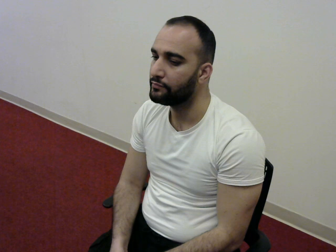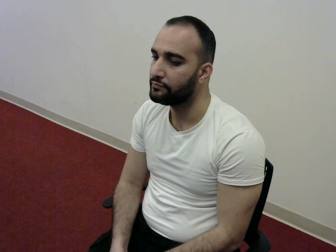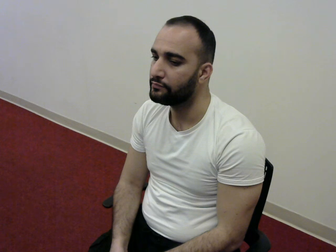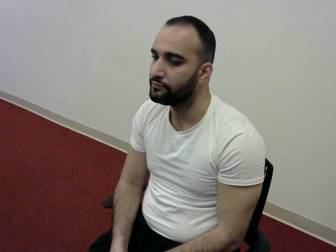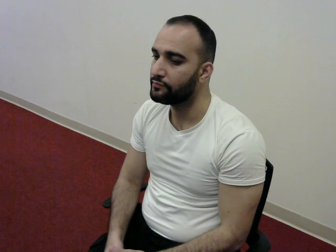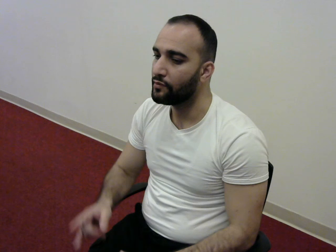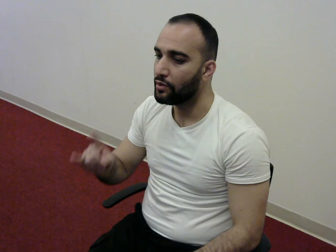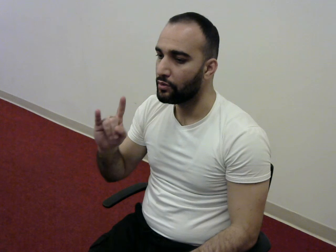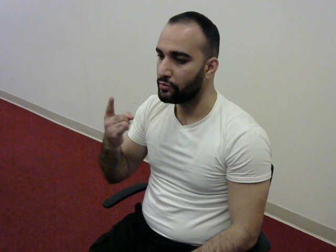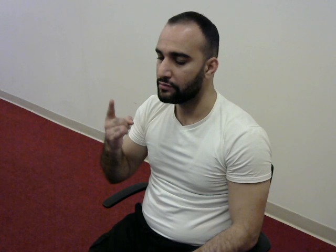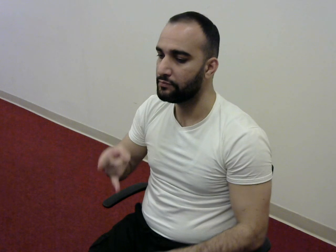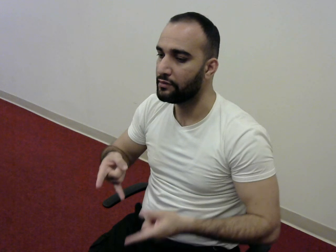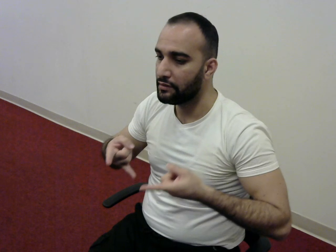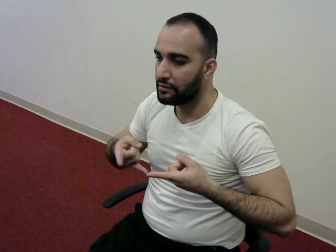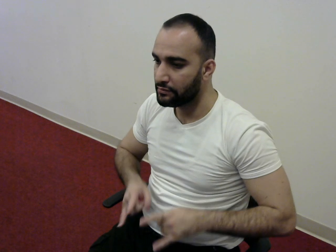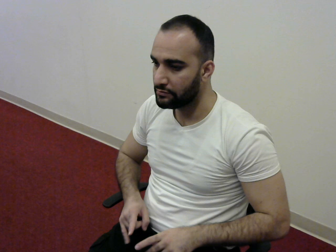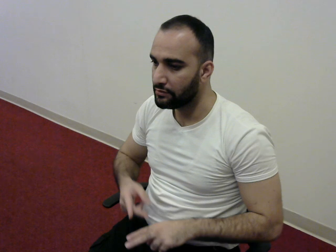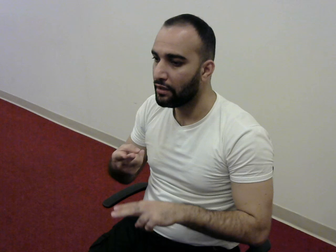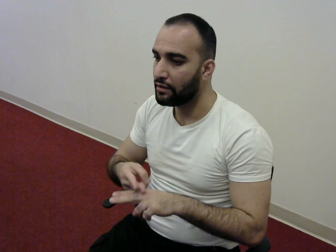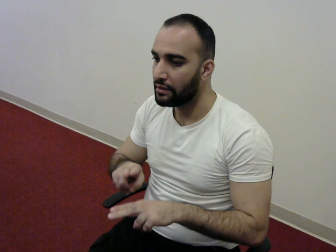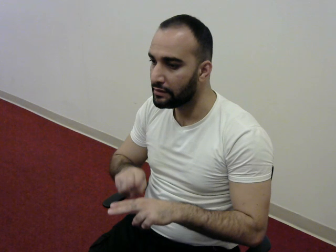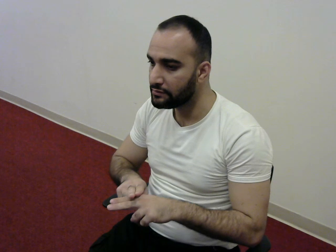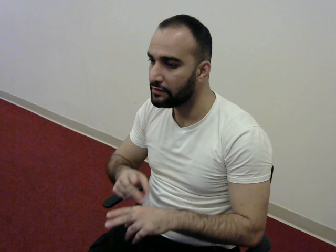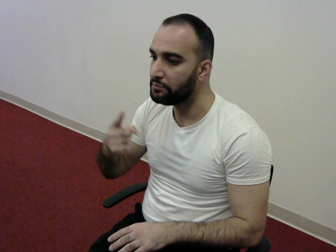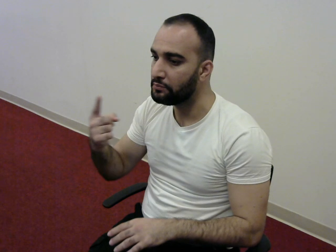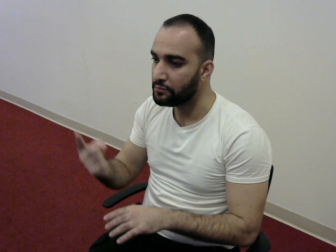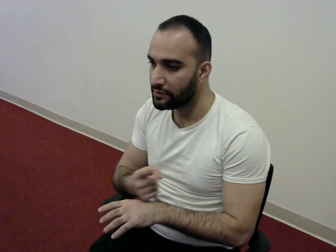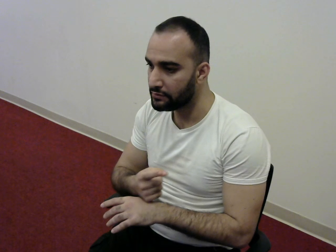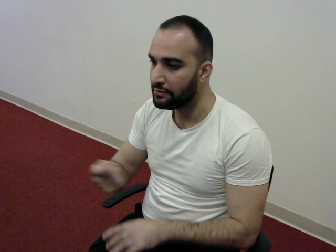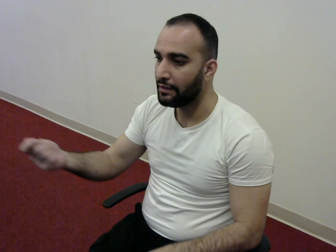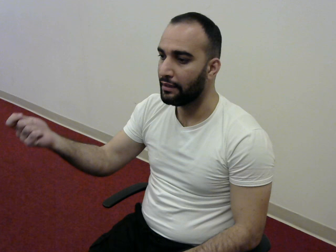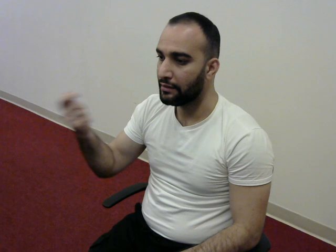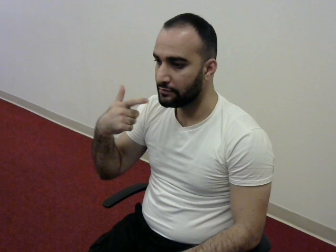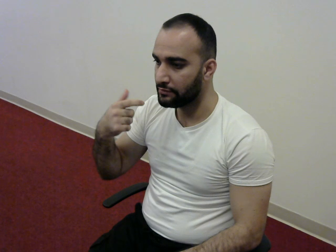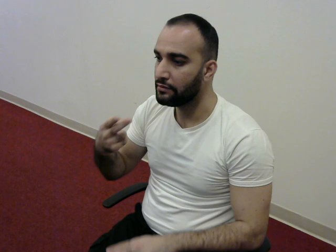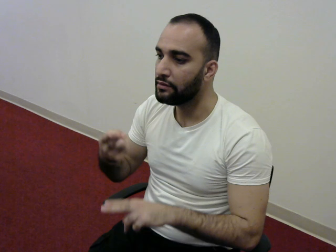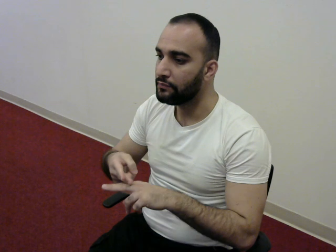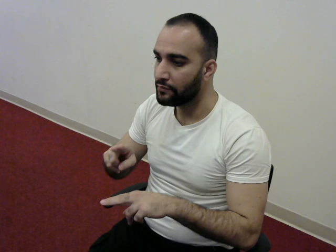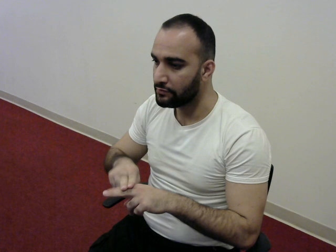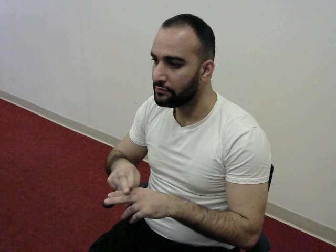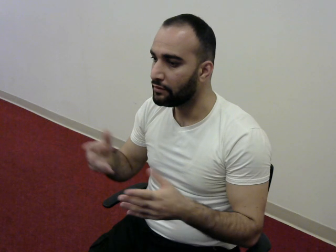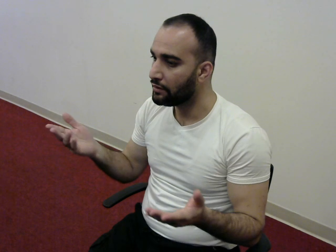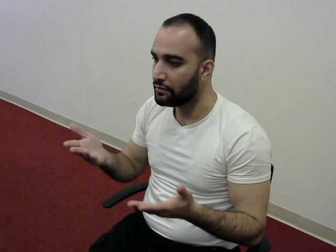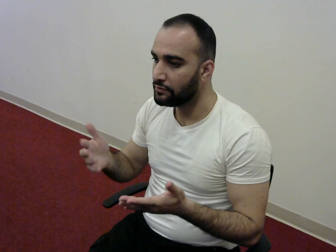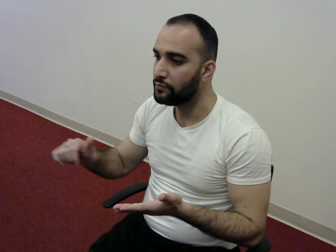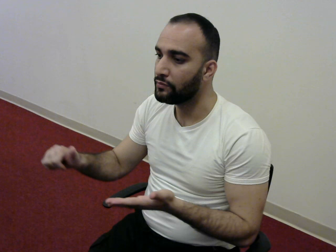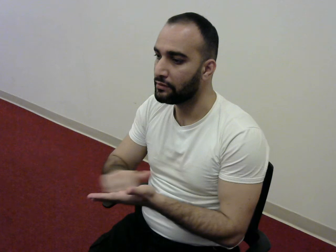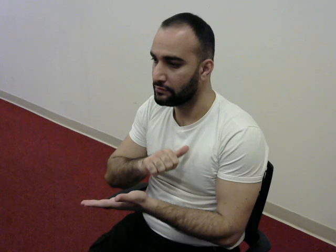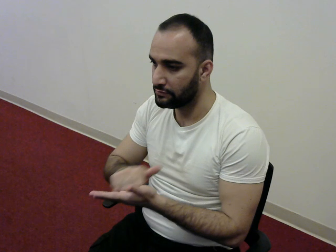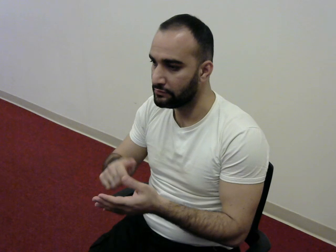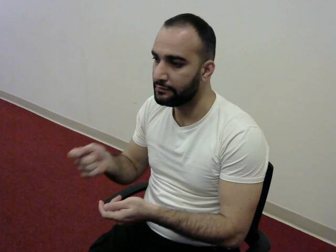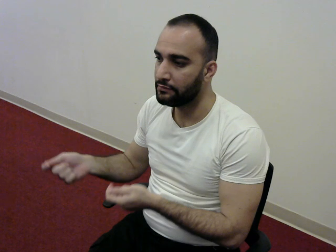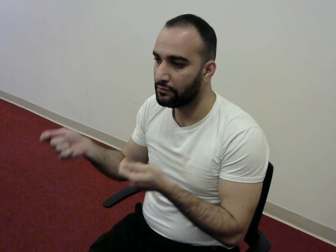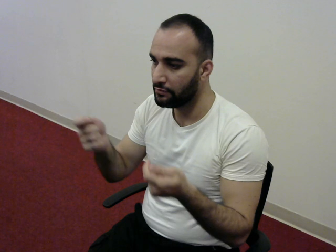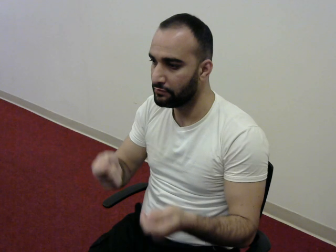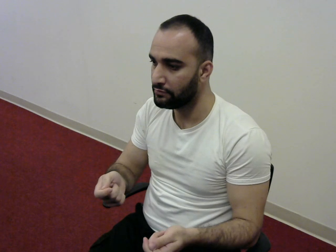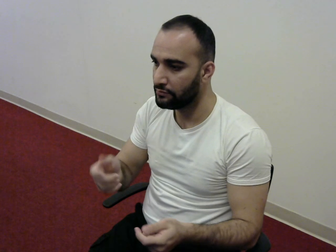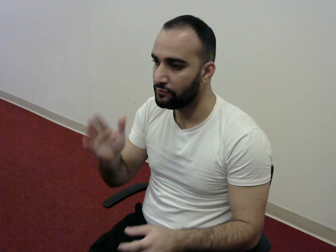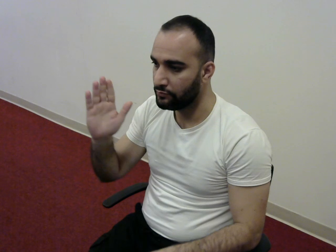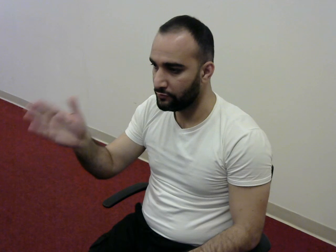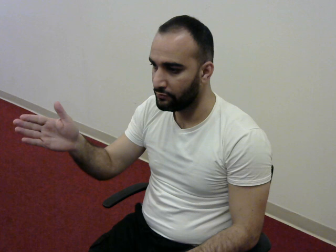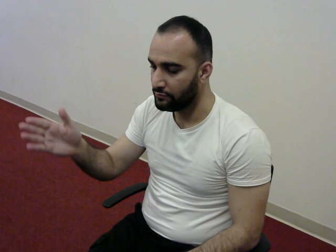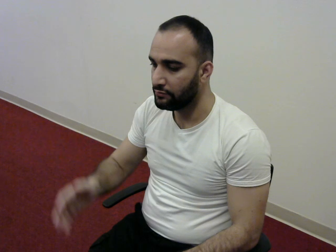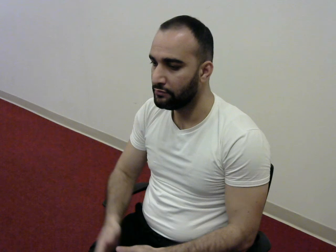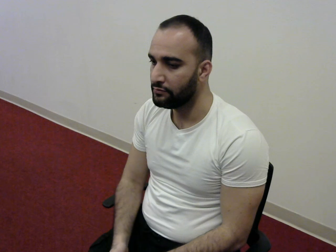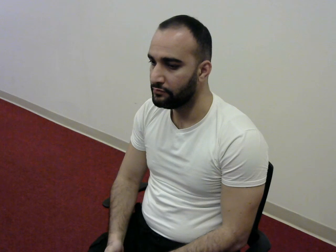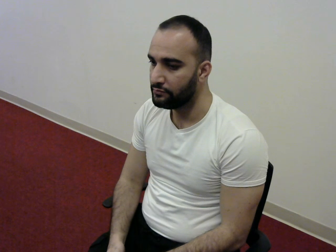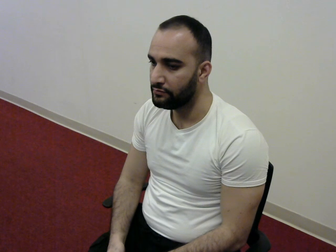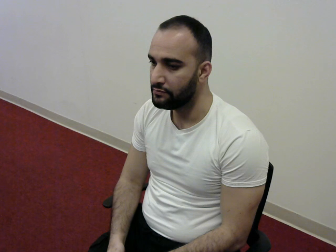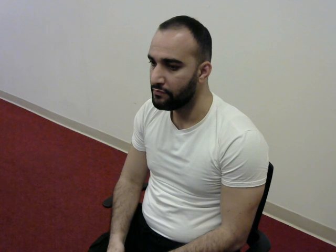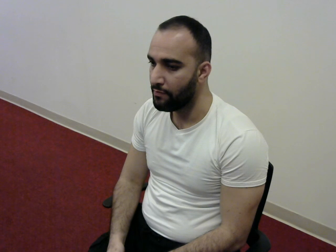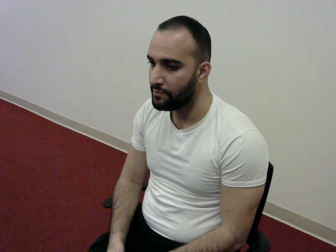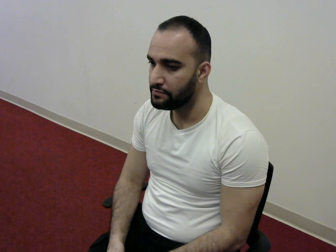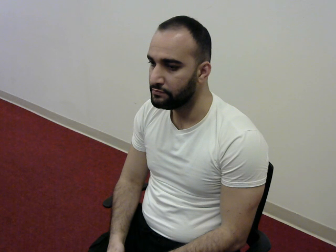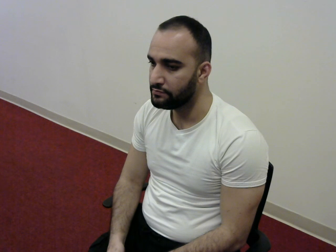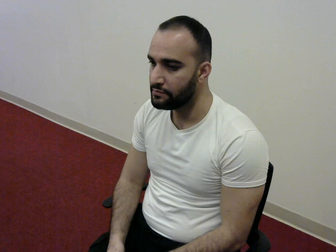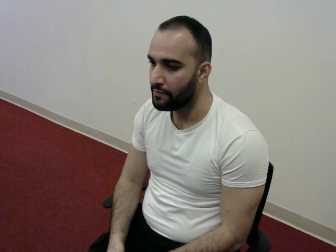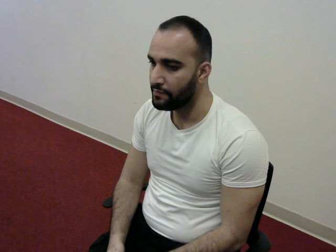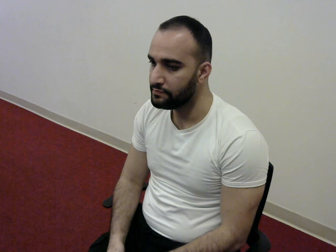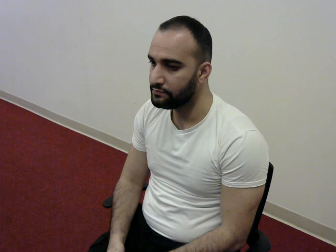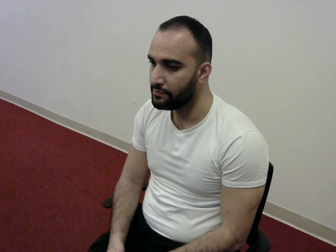Uşağın doğulmasına görə birdəfəlik müavinət üçün hansı sənədləri gətirməliyəm?